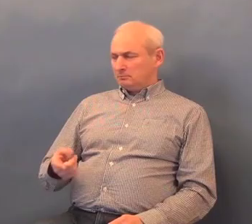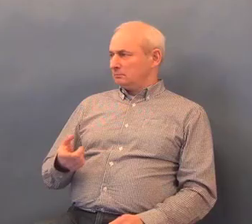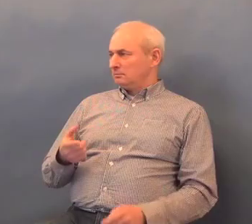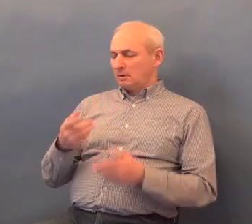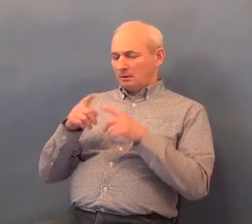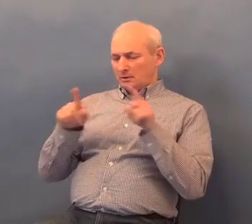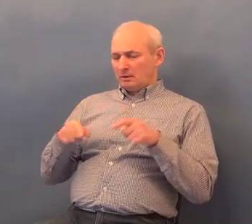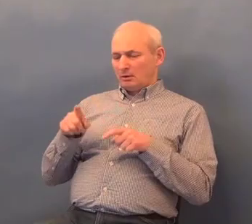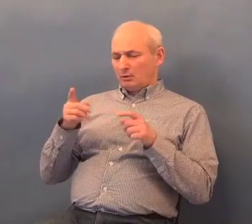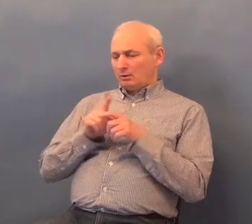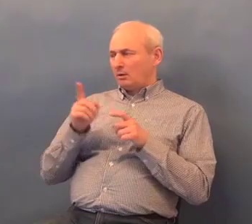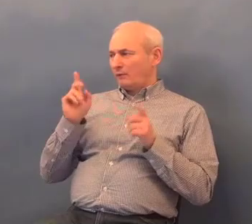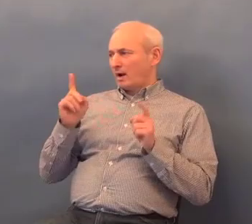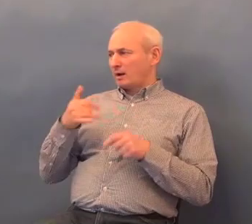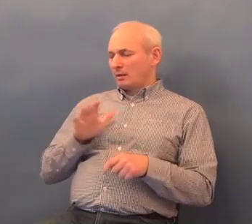Znak oznacza: uwaga, niebezpieczeństwo.